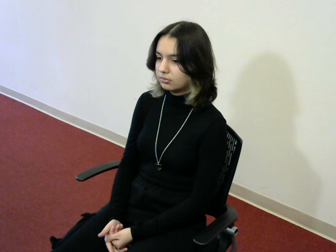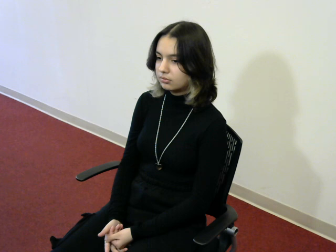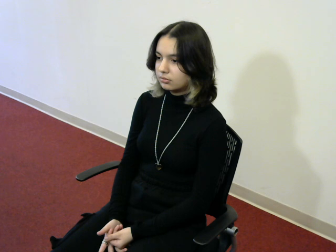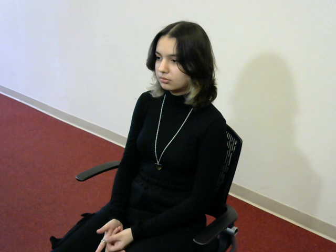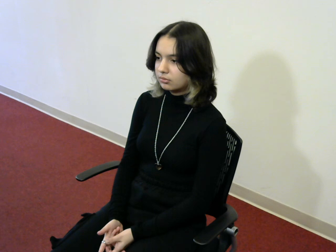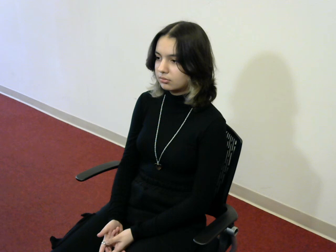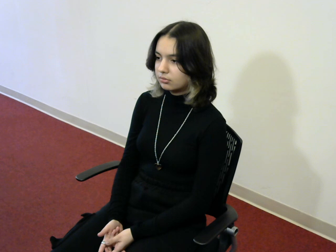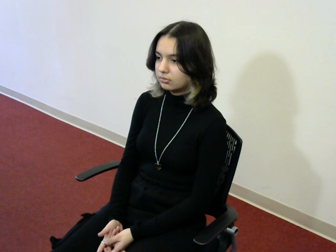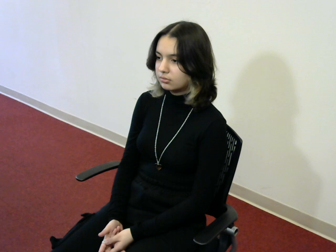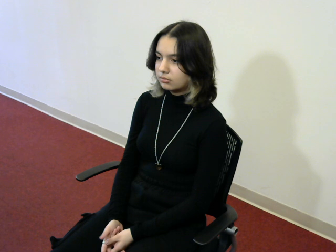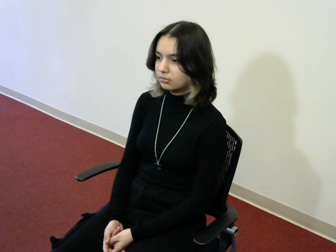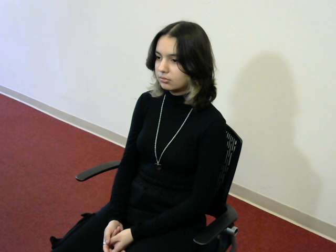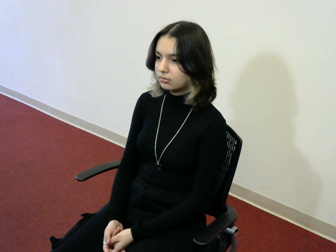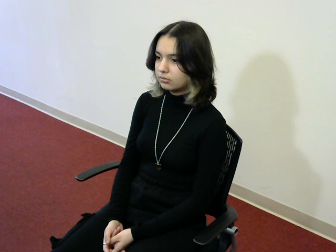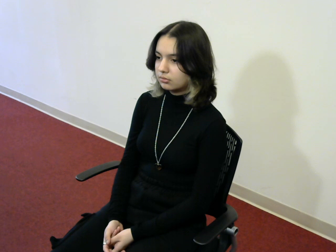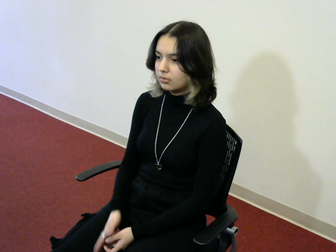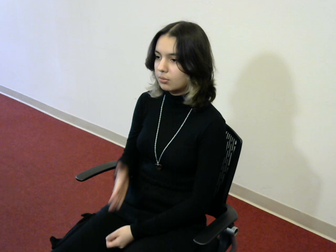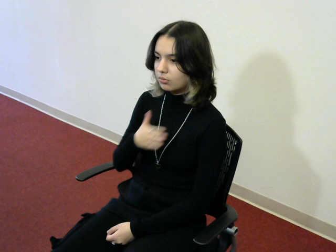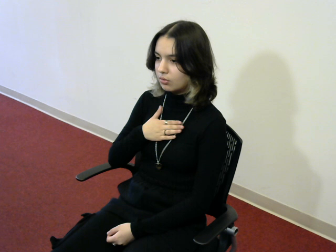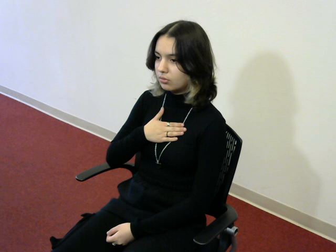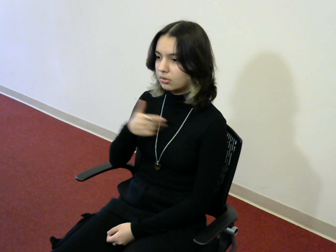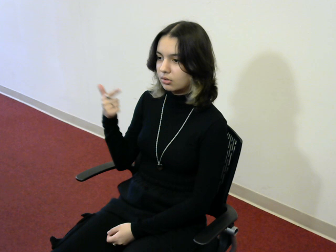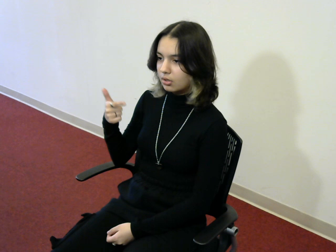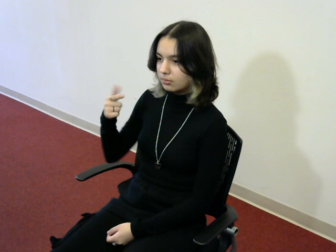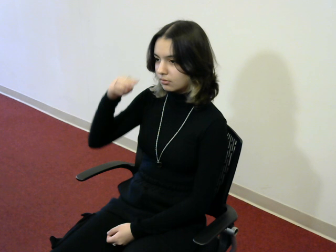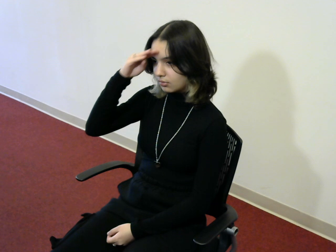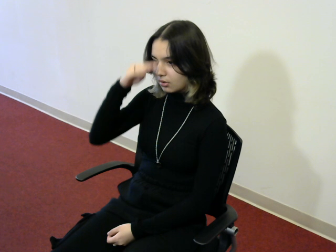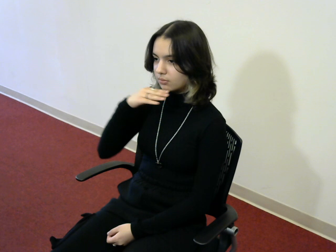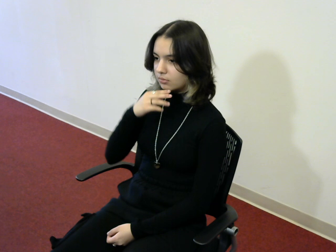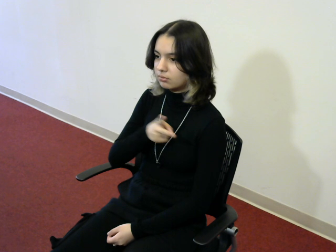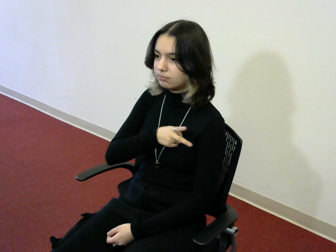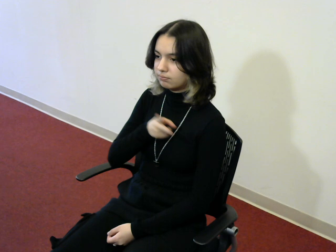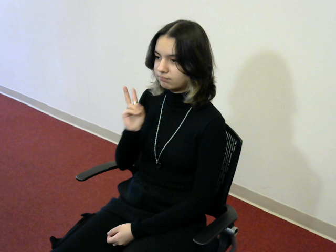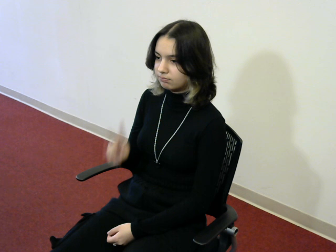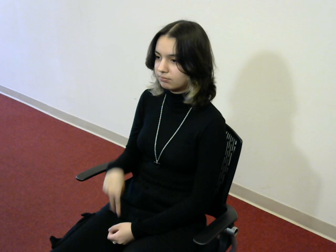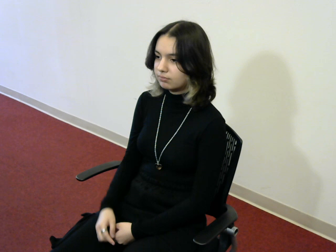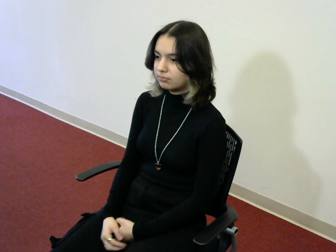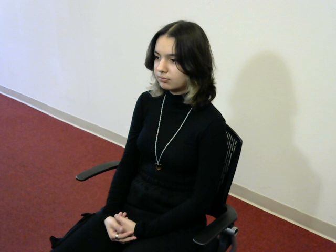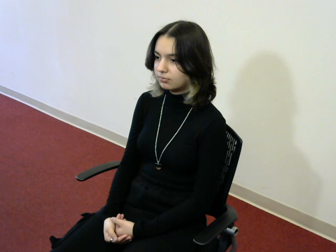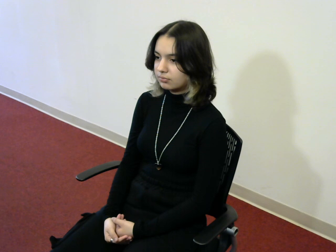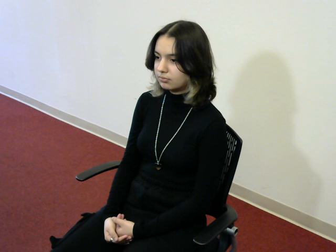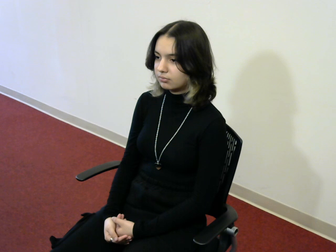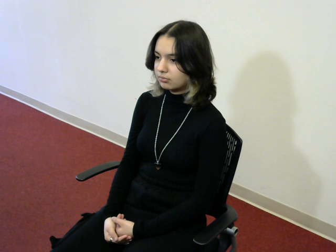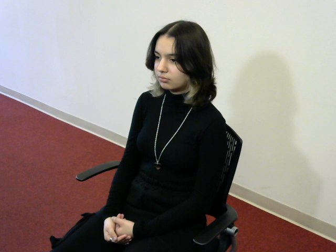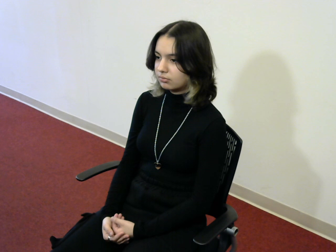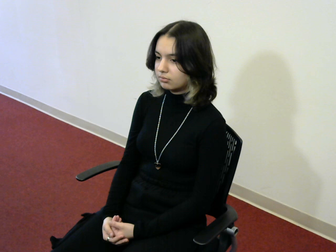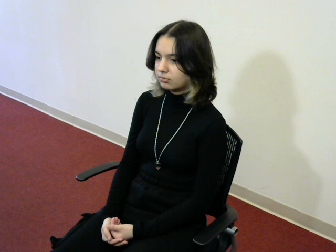Mənim qayınatam rəhmətə gedib